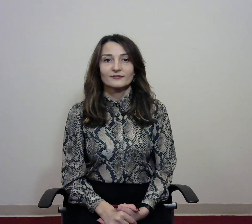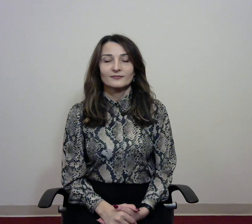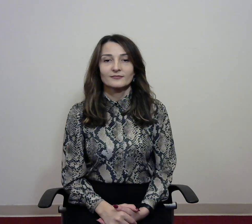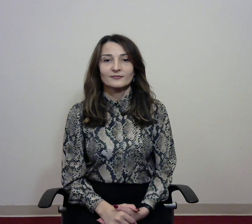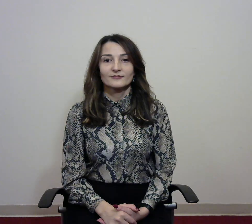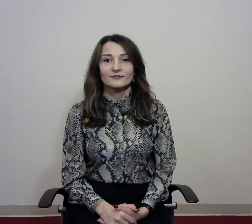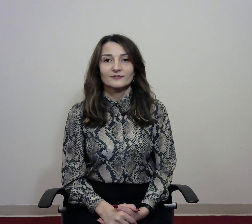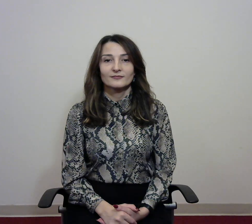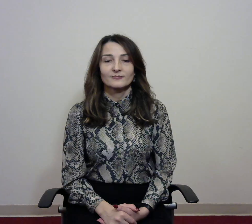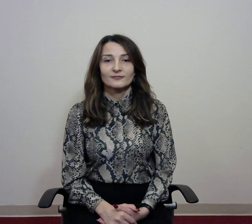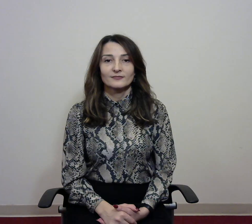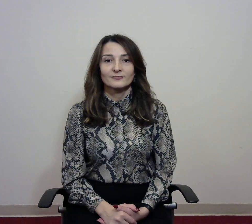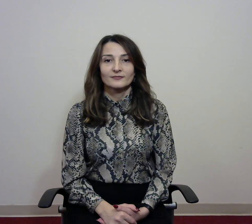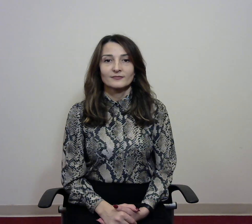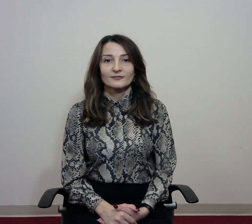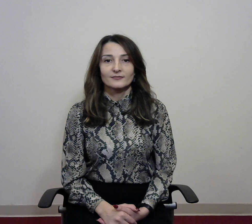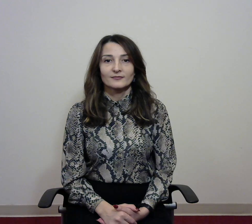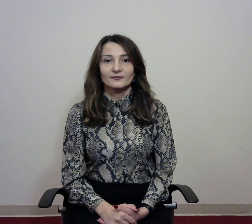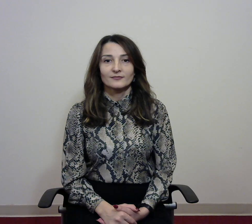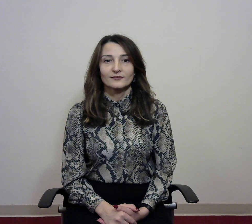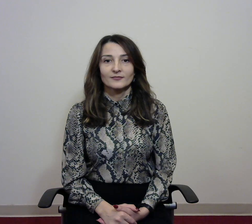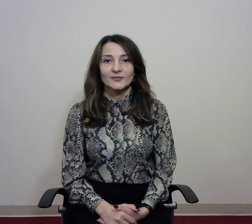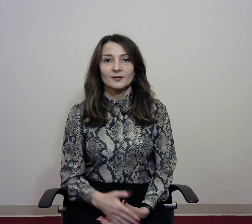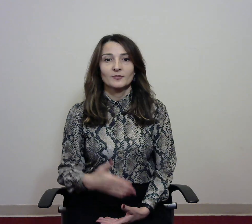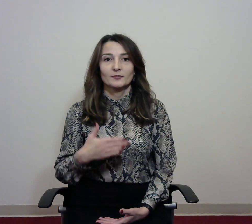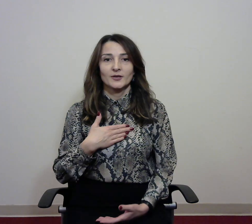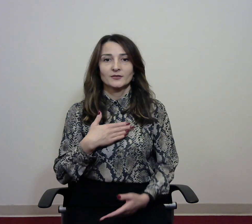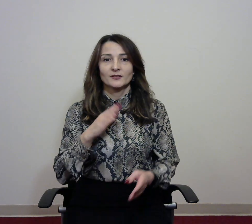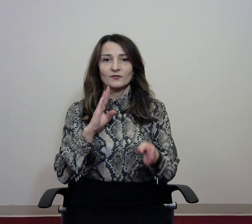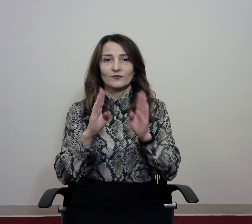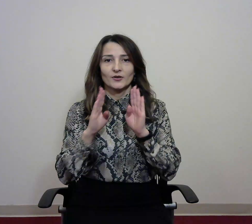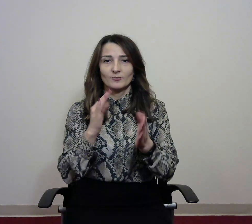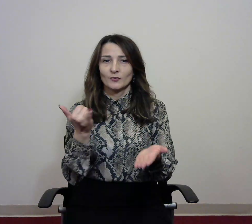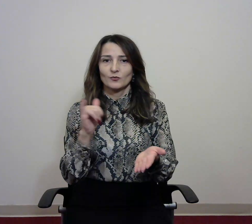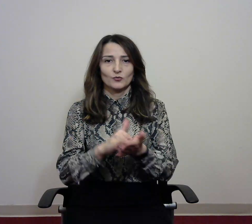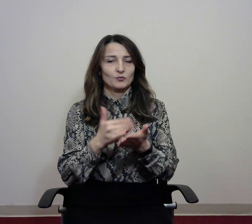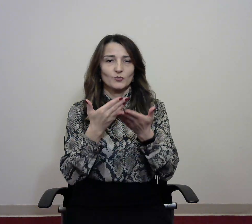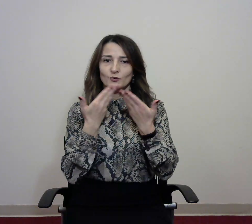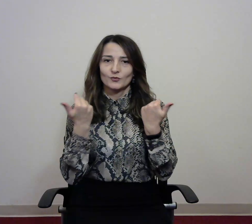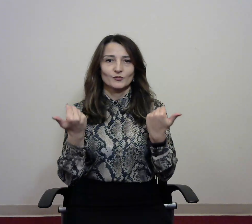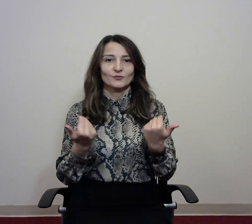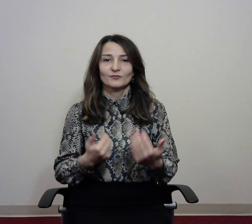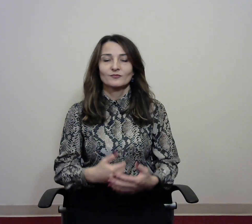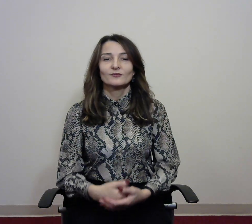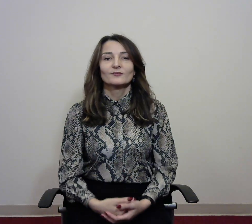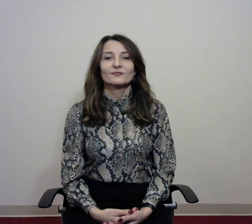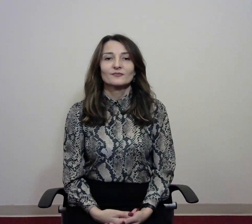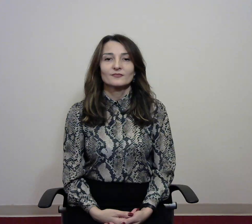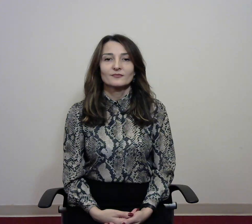Mənim Facebook hesabım yoxdur